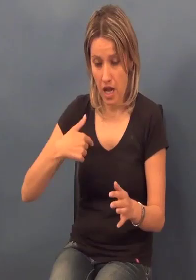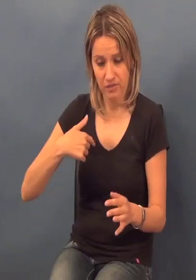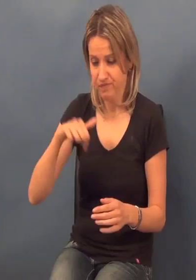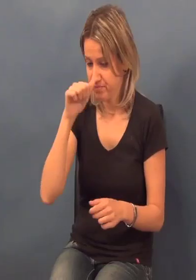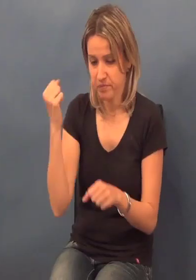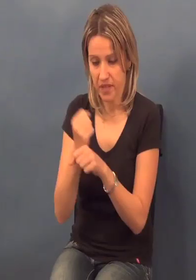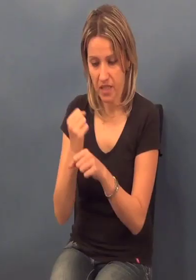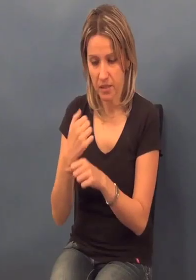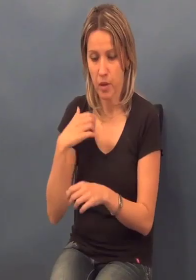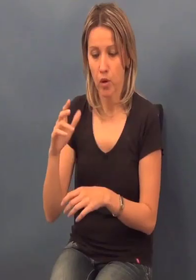Nie mogę, mam pracę.